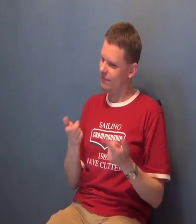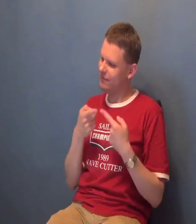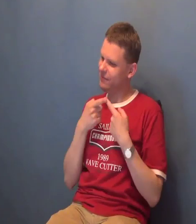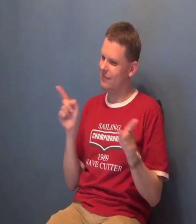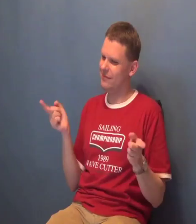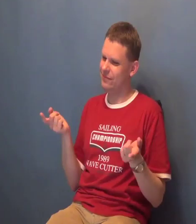To nie pasuje.